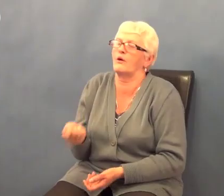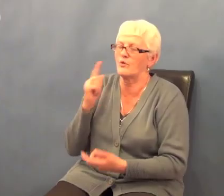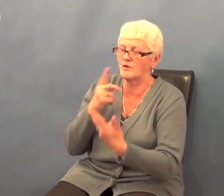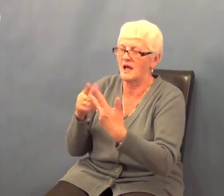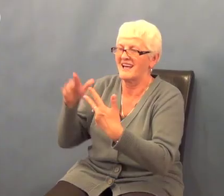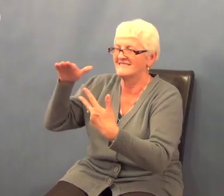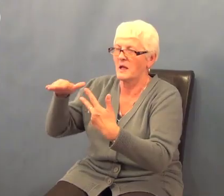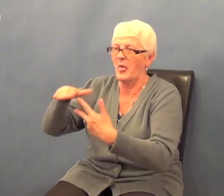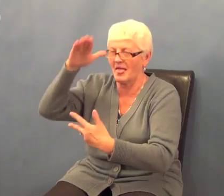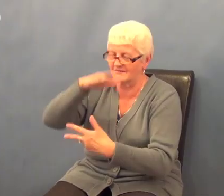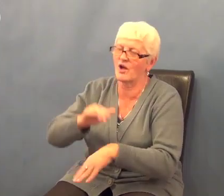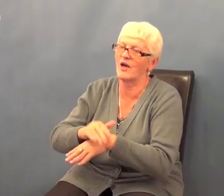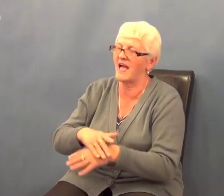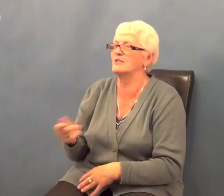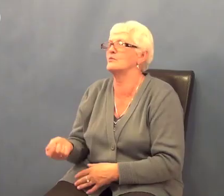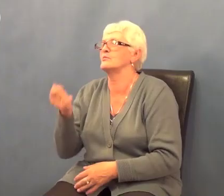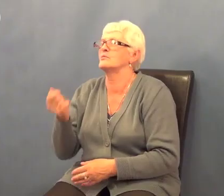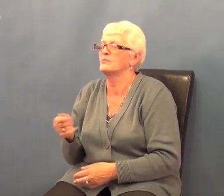Jeden z trzech chłopców jest niższy od pozostałych, to są koledzy, odbijają piłeczki rakietką.